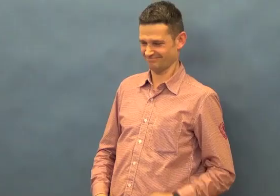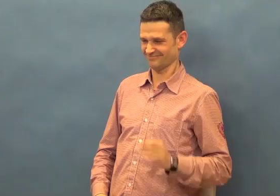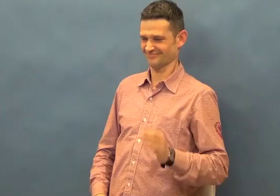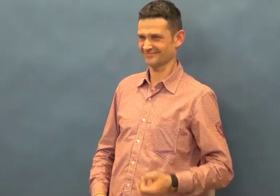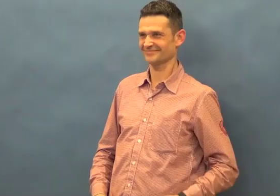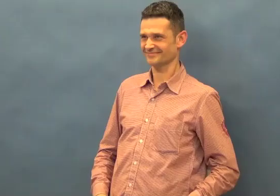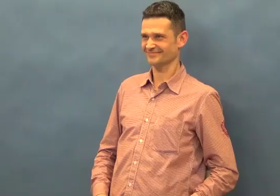Zgadza się.